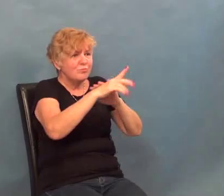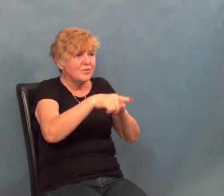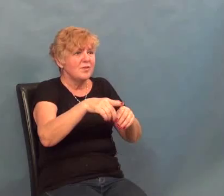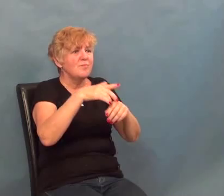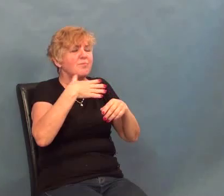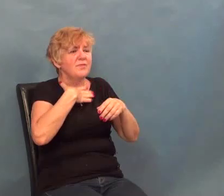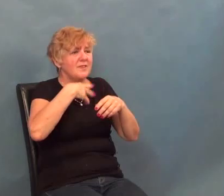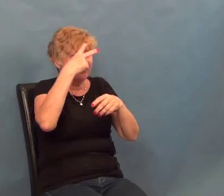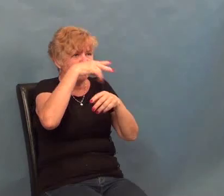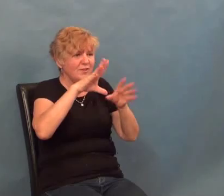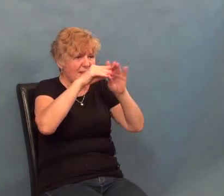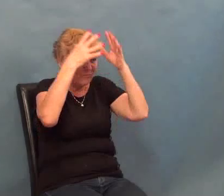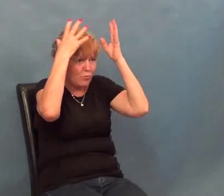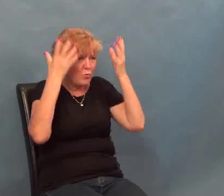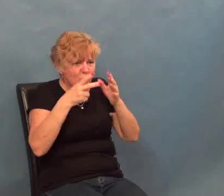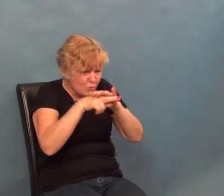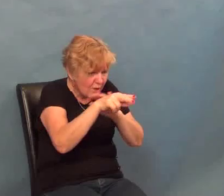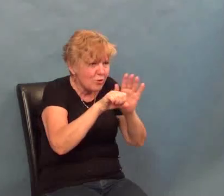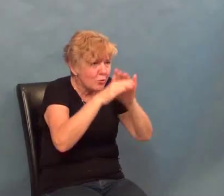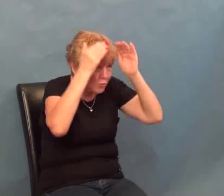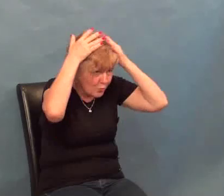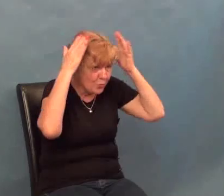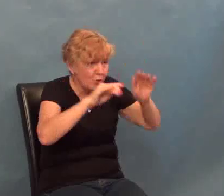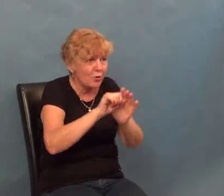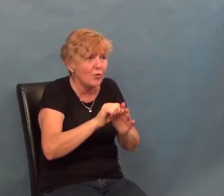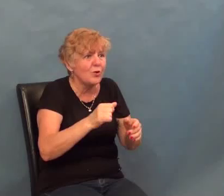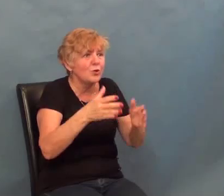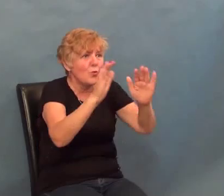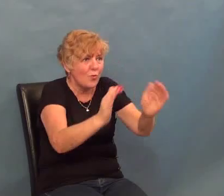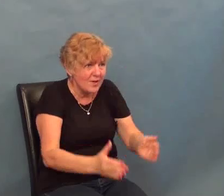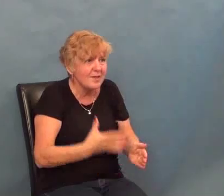Pies włożył łeb do słoja.